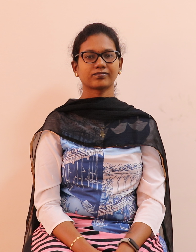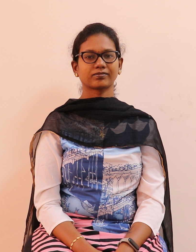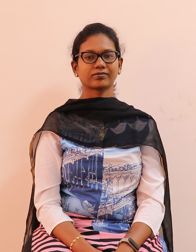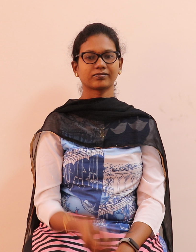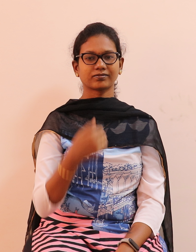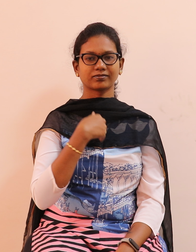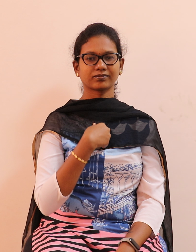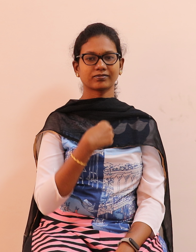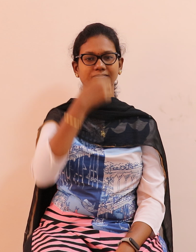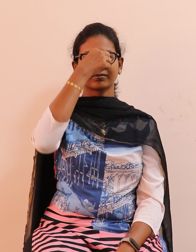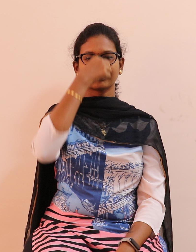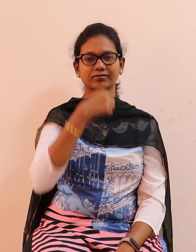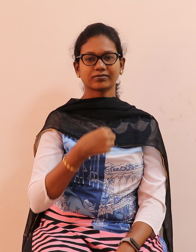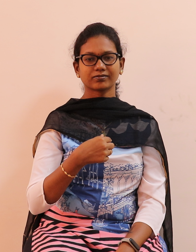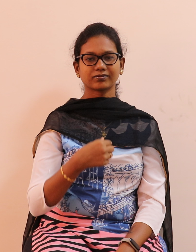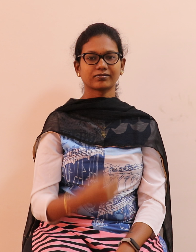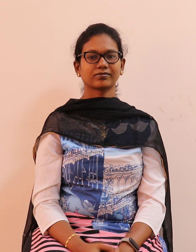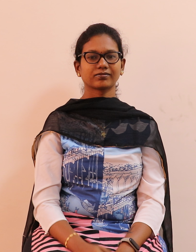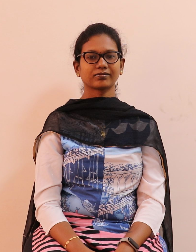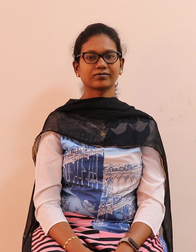i am feeling cold